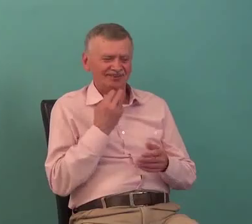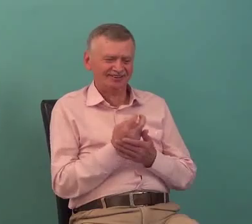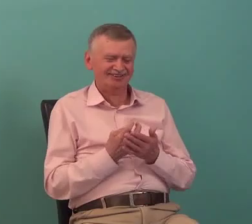Jest zima.